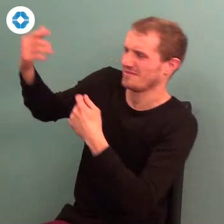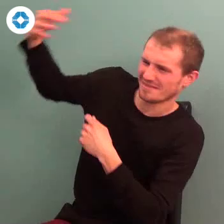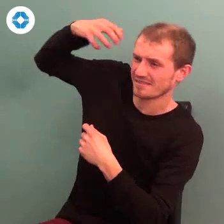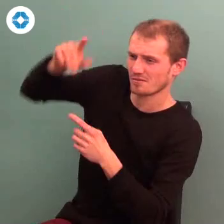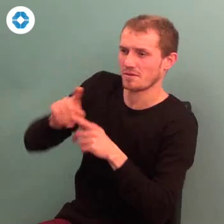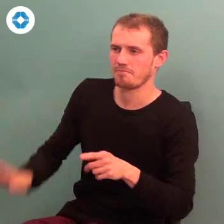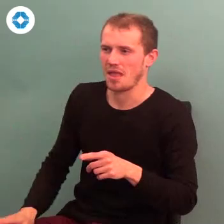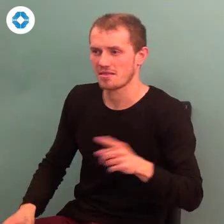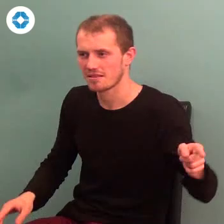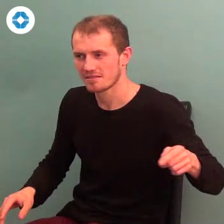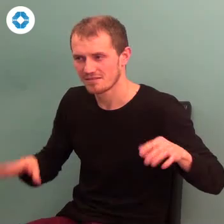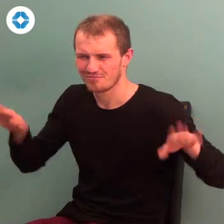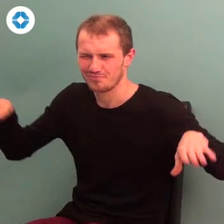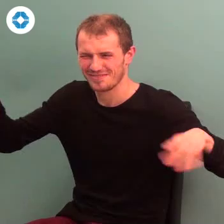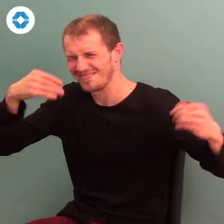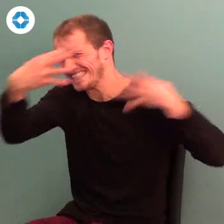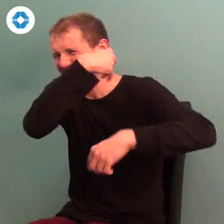Pies biegnie, a osy lecą za nim i próbują go użądlić.